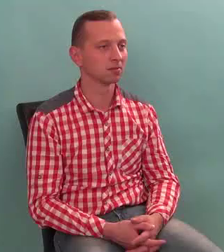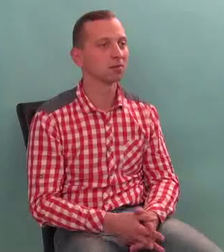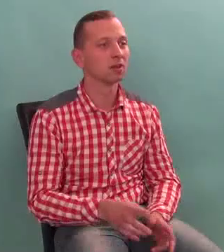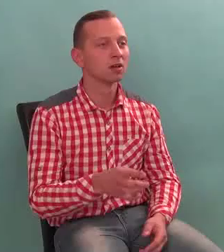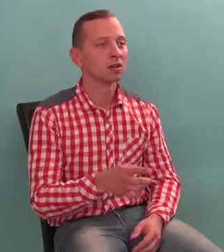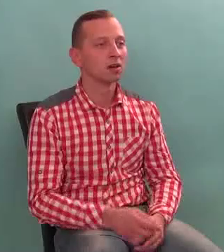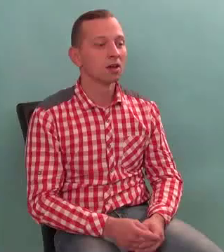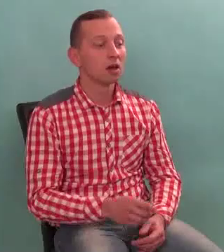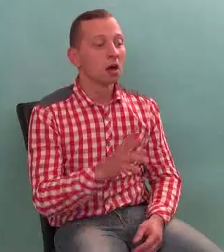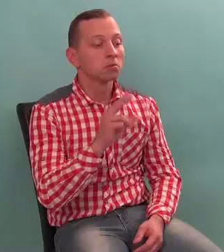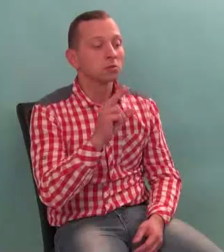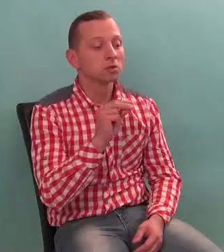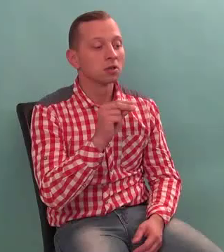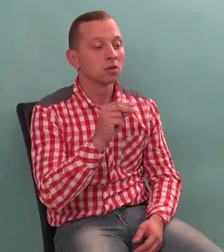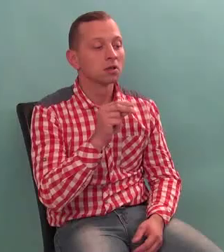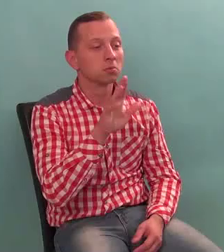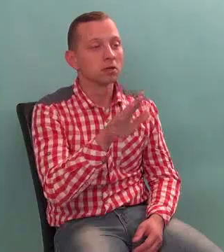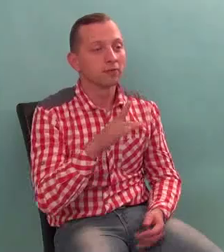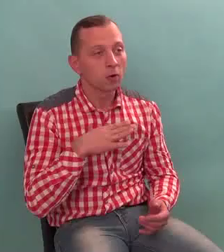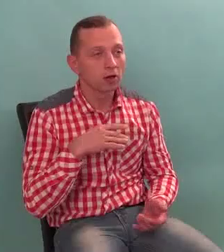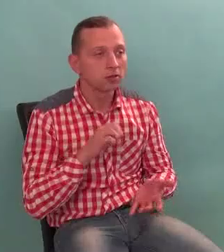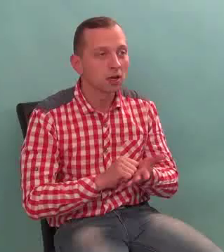Poniedziałek masz wolne czy zajęte?